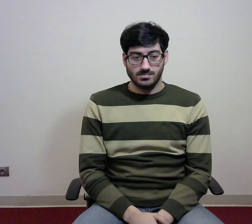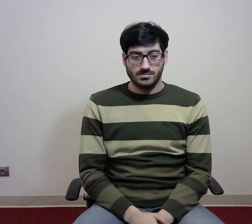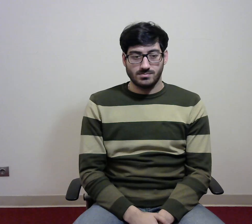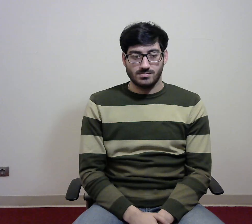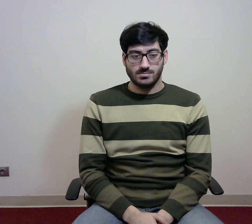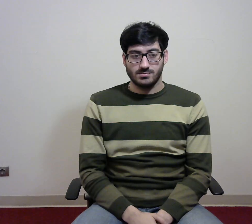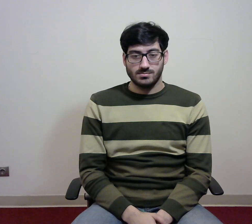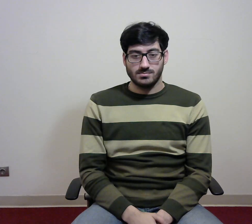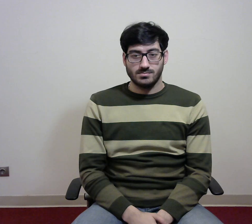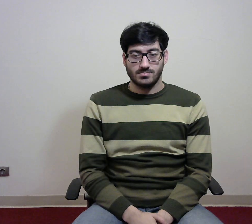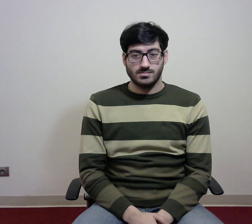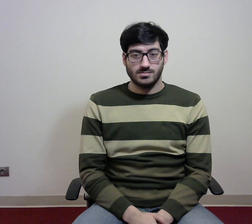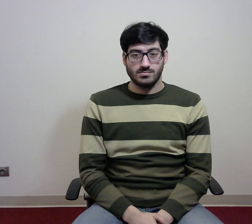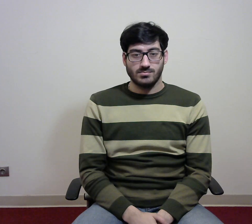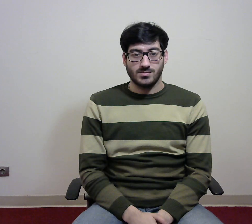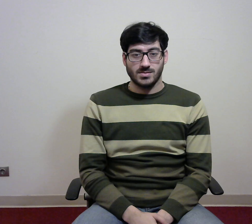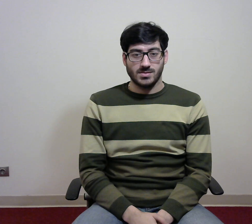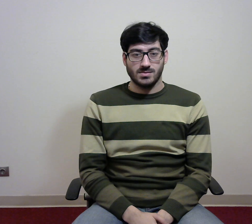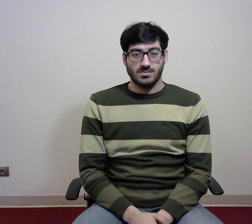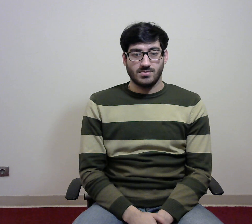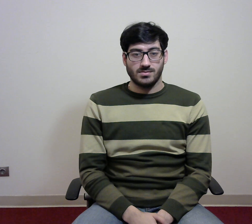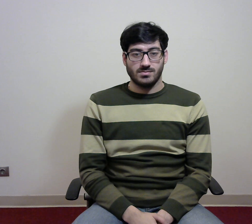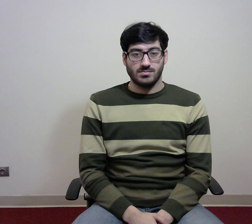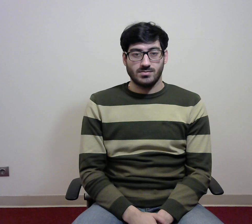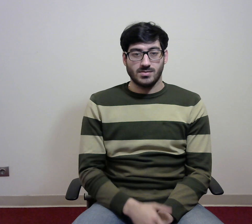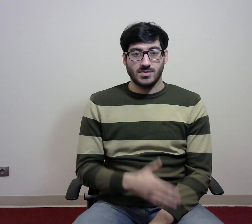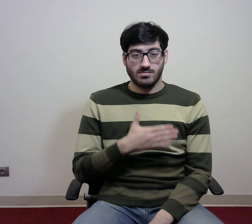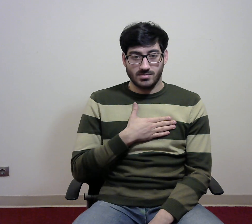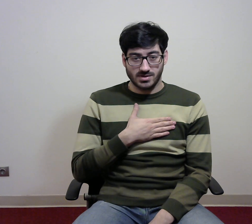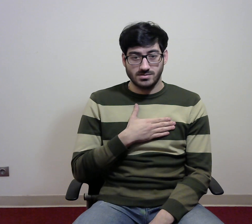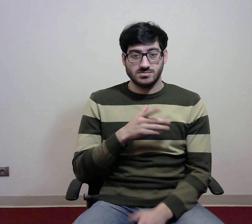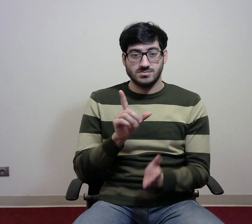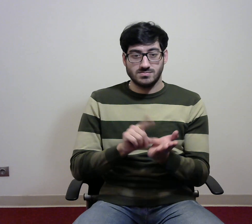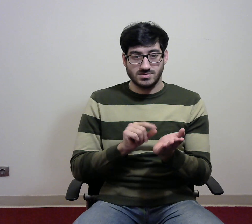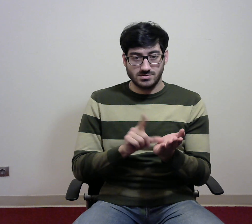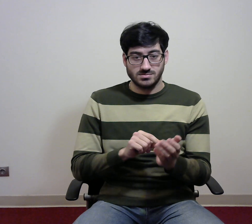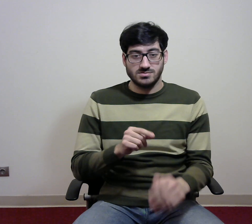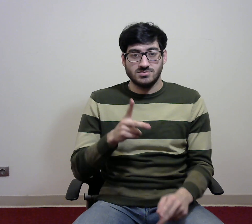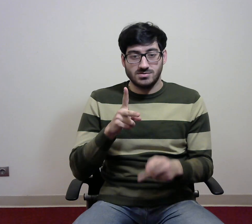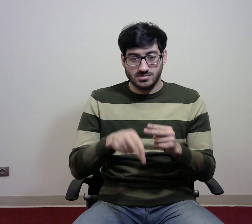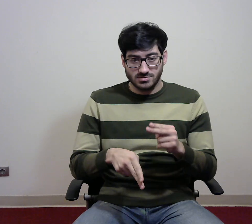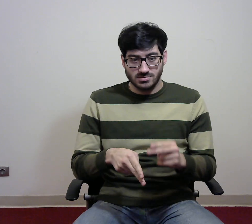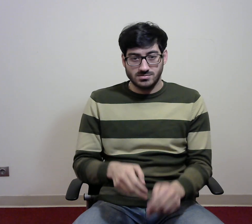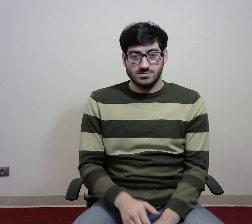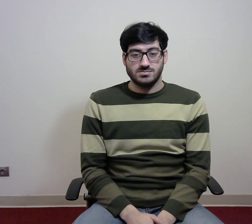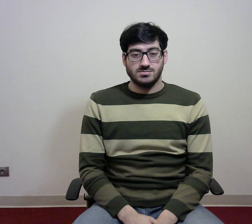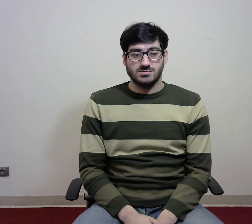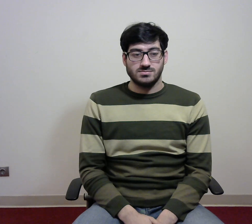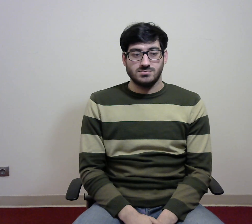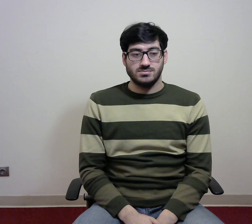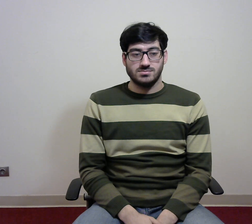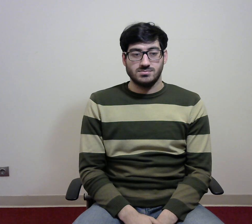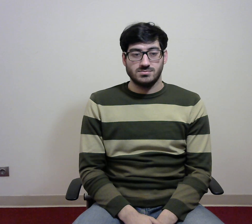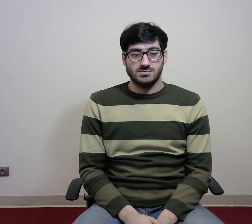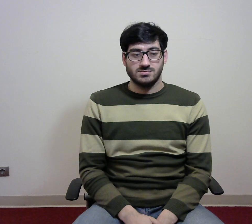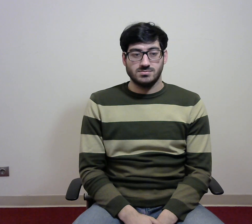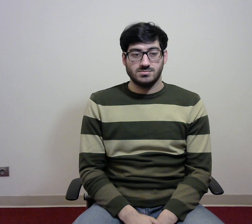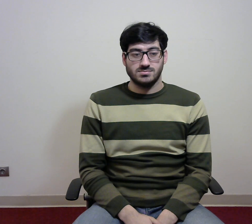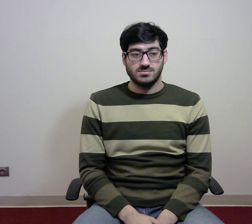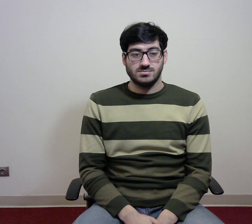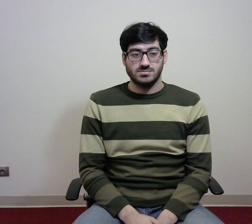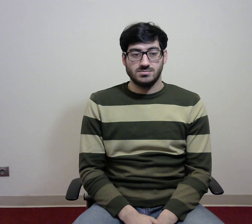Mənim pensiyamı kəsiblər